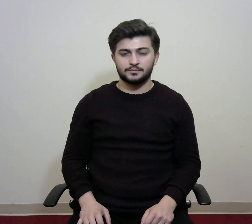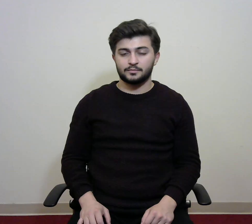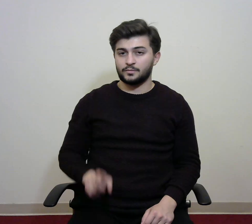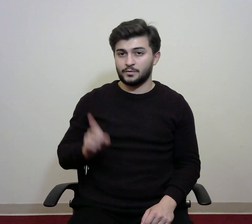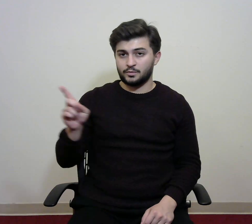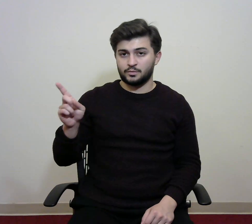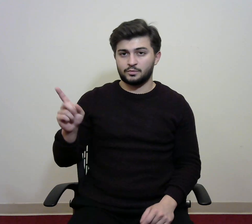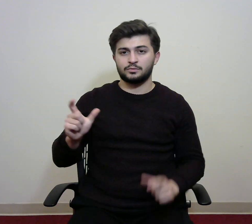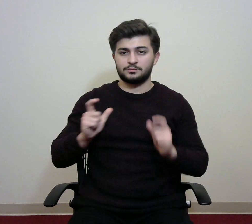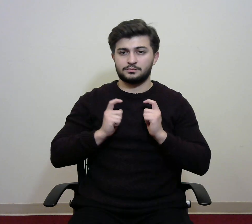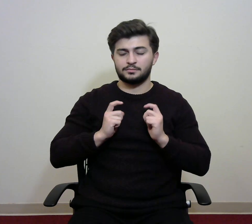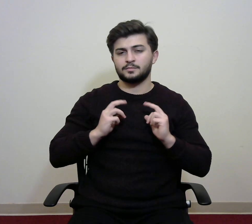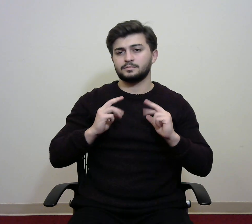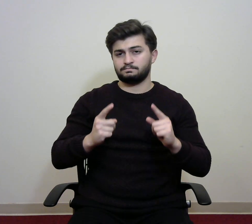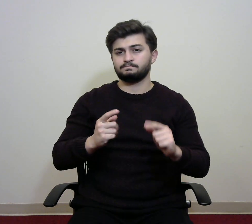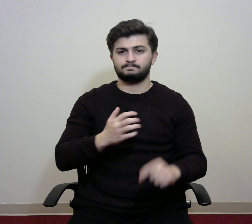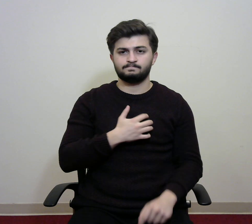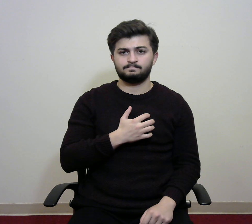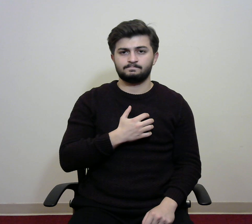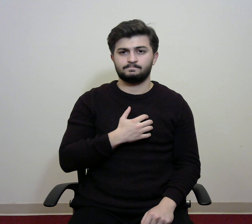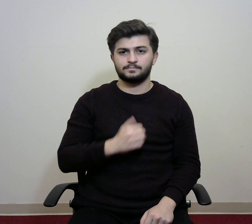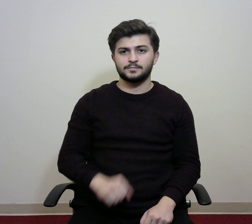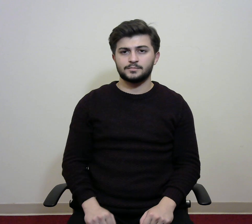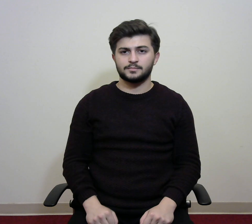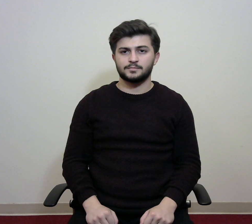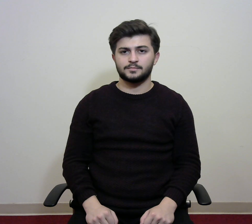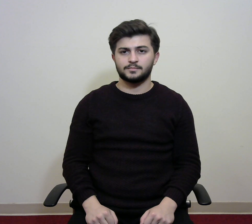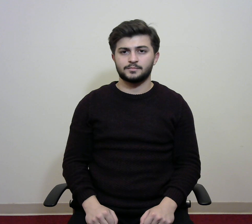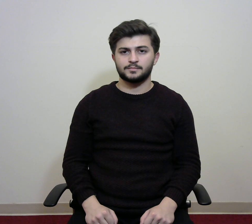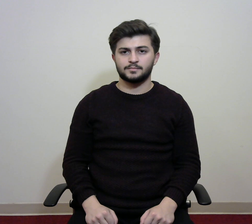O köynəyini dəyişmək istəyir